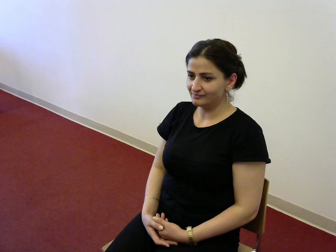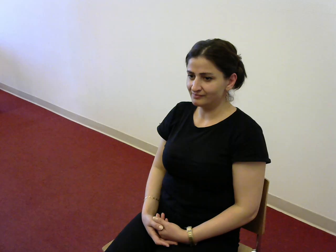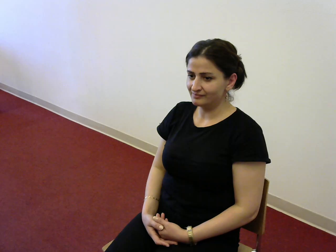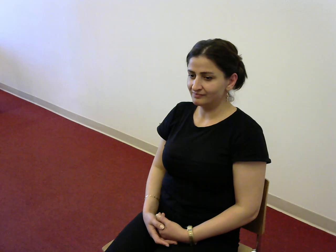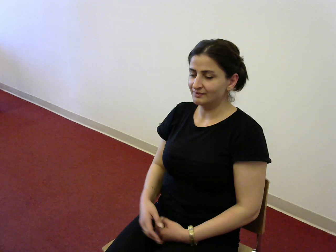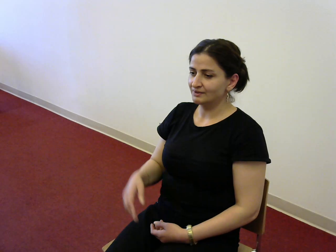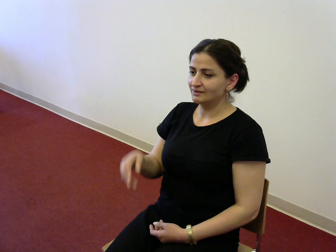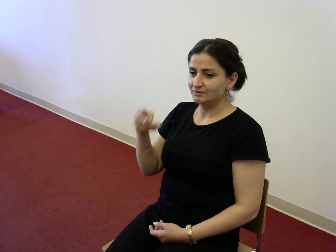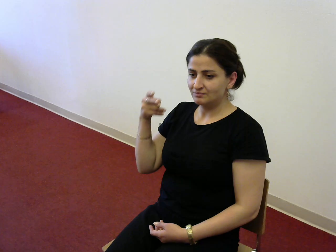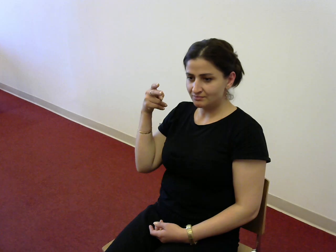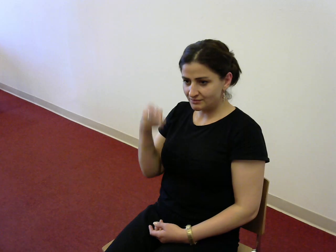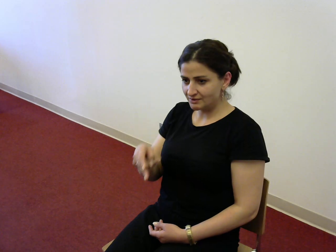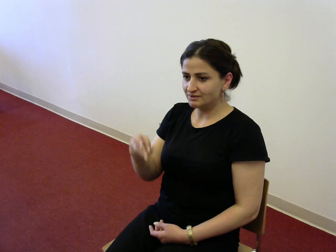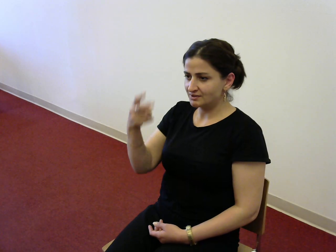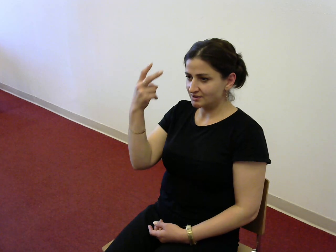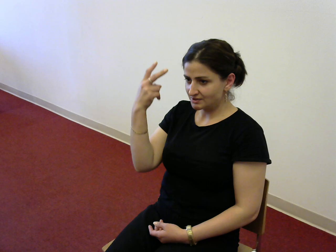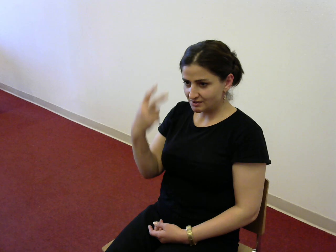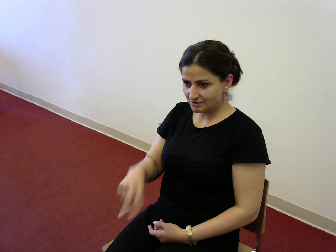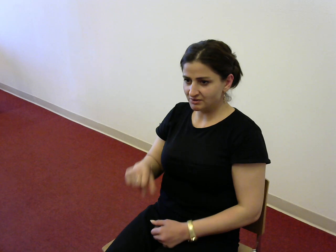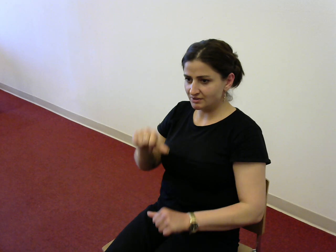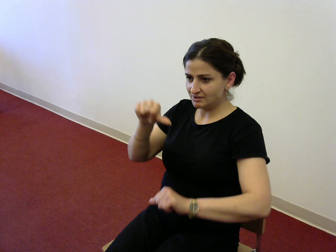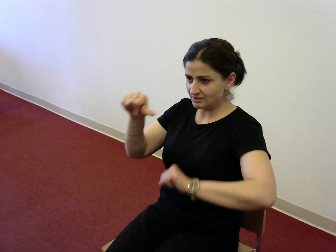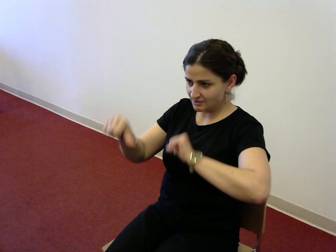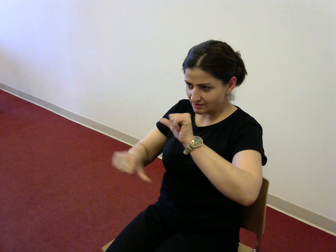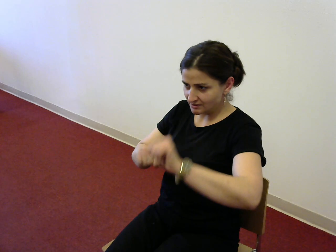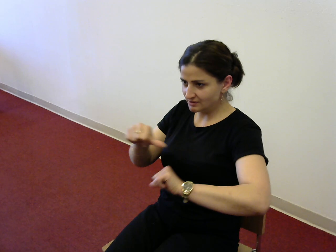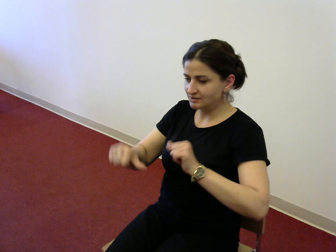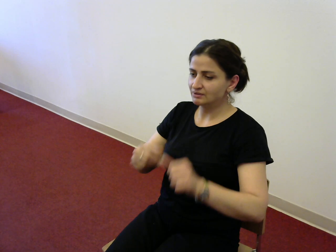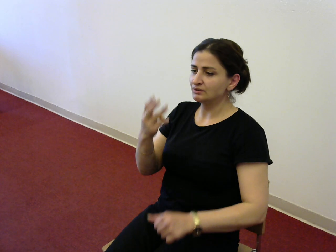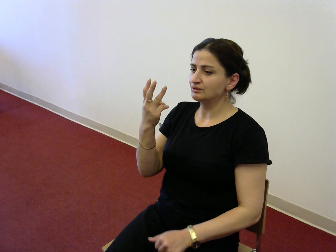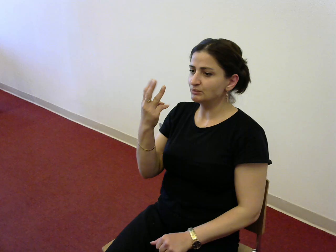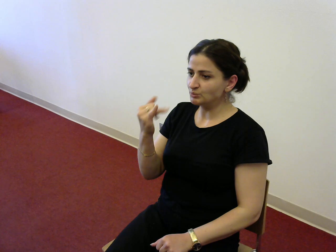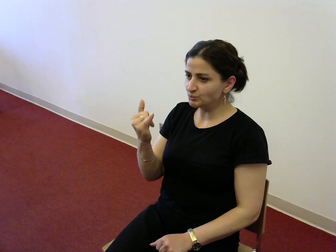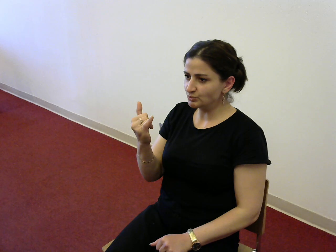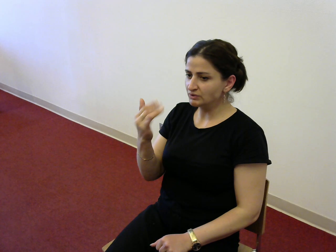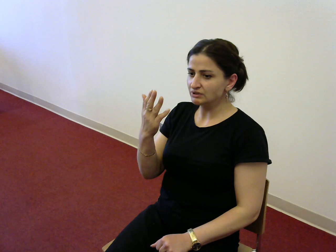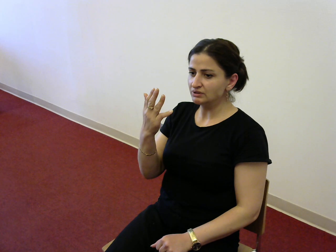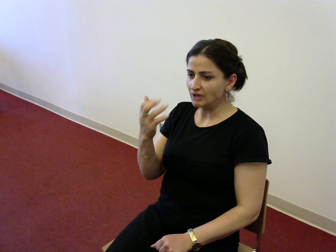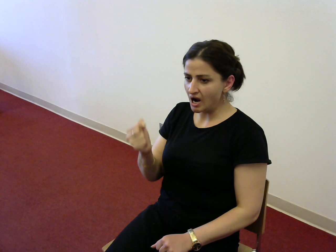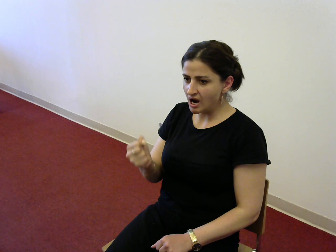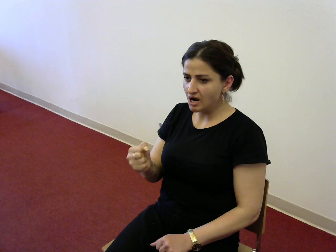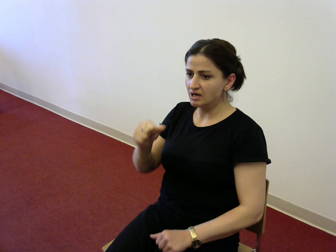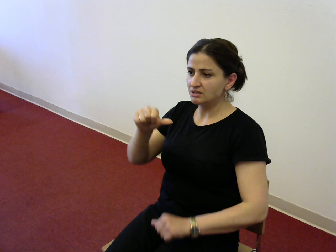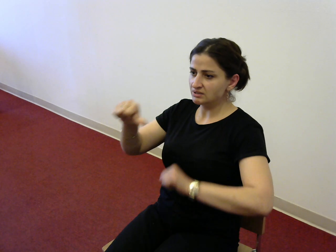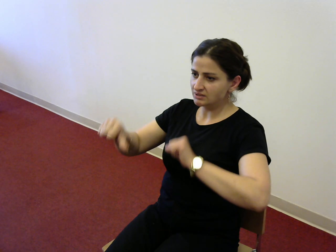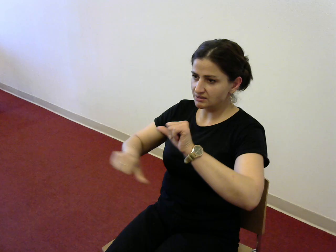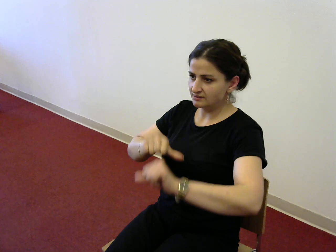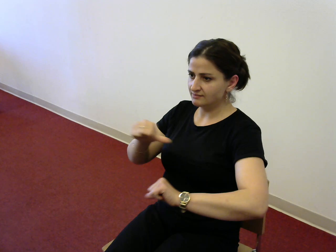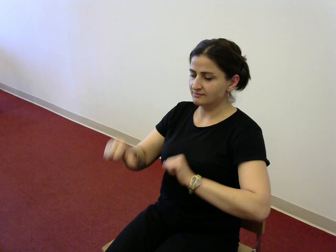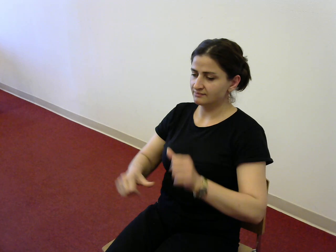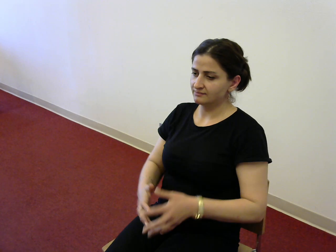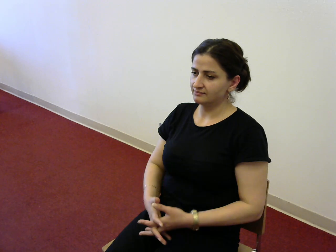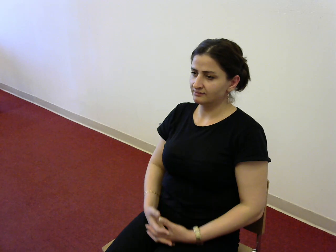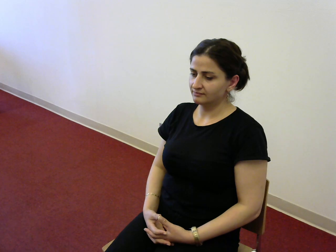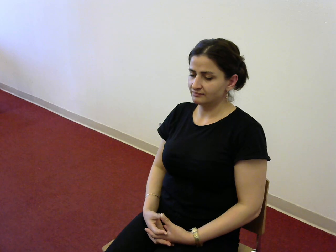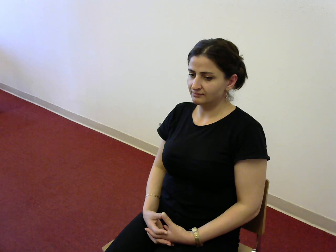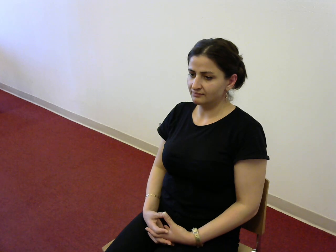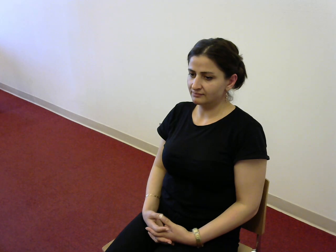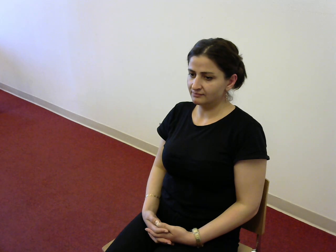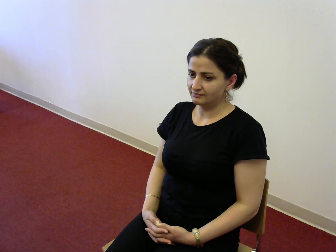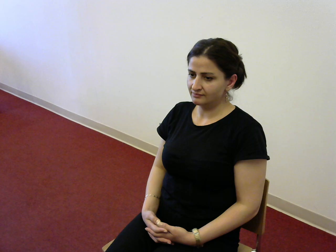2022-ci il Şuşa ilidir